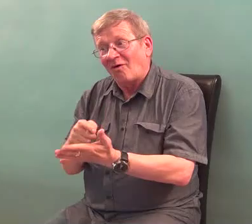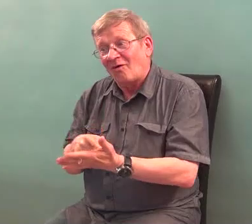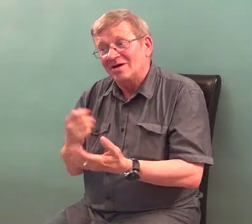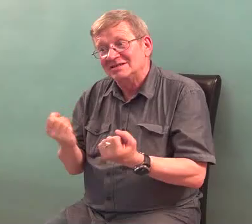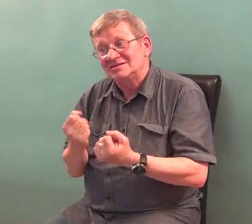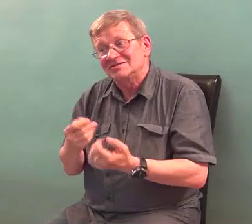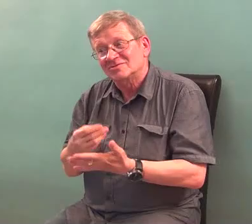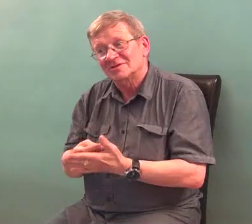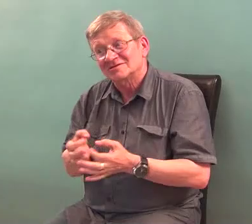Postaraj się kupić samochód.